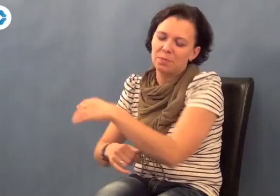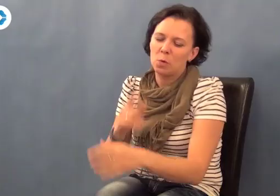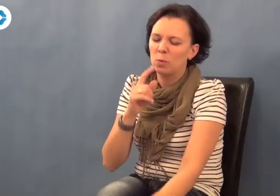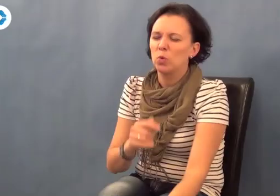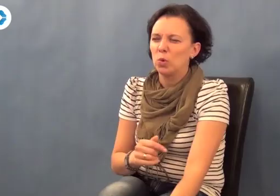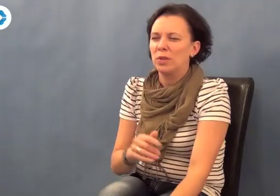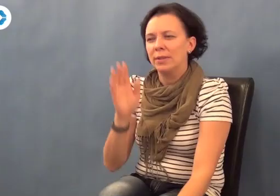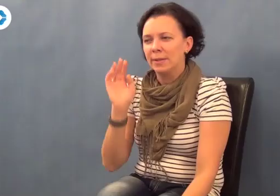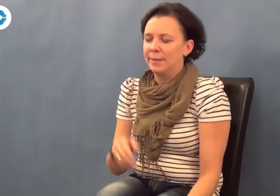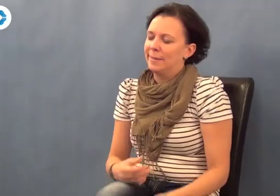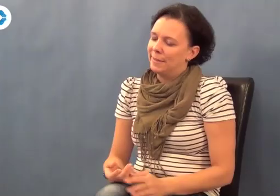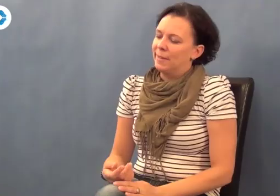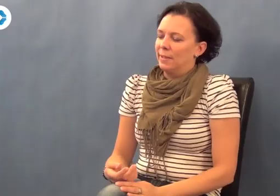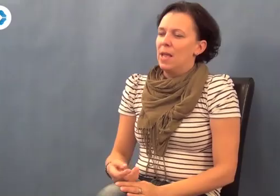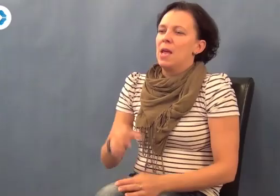Chłopaka boli noga, dobra.